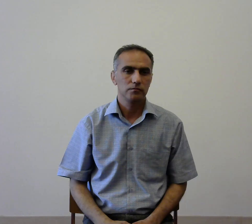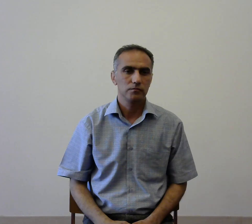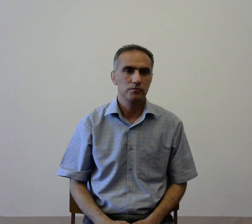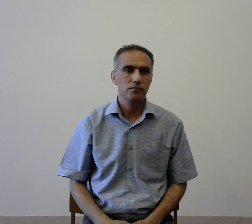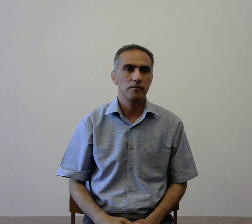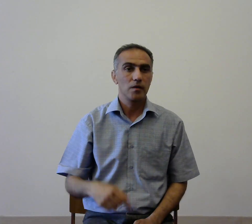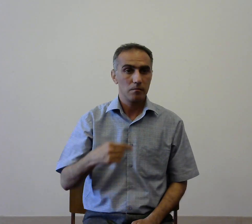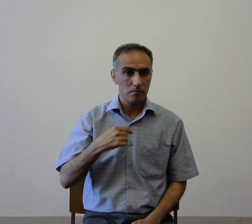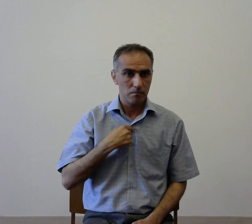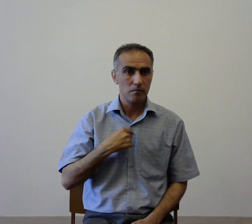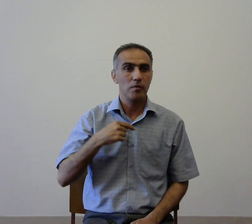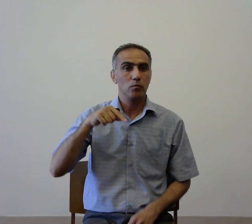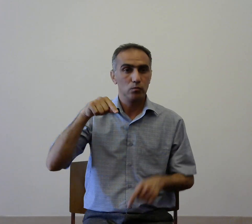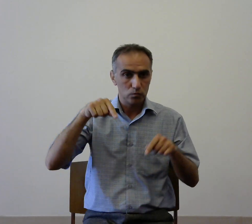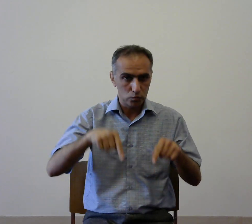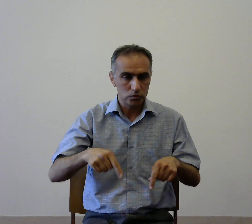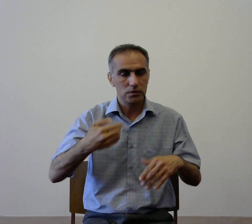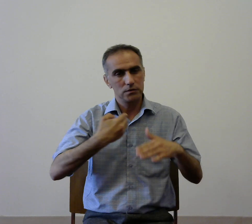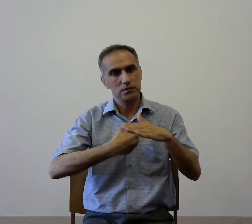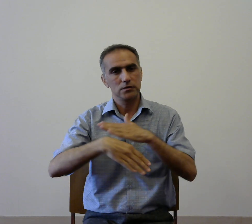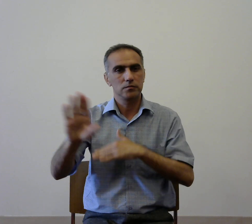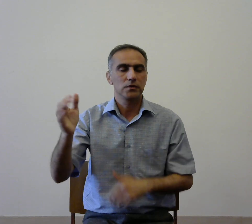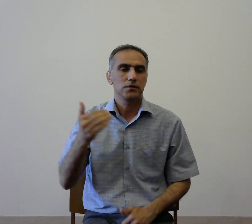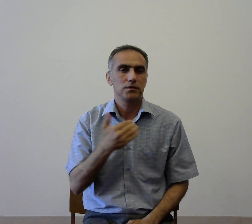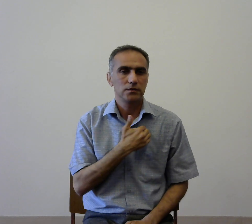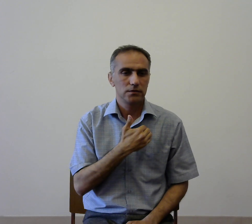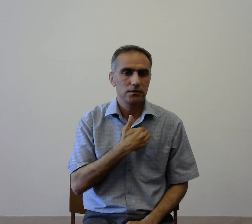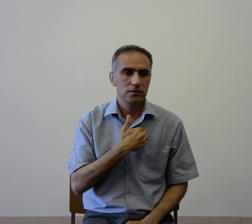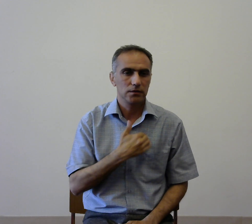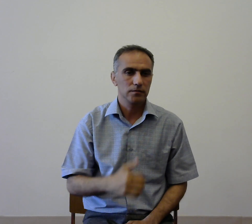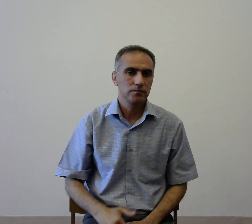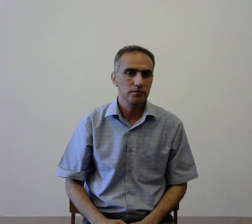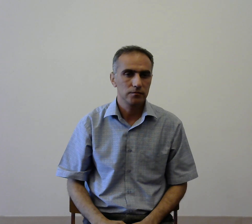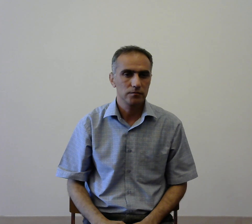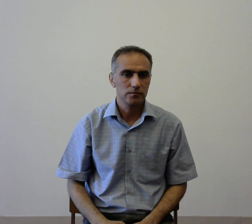Mən burdan getmək istəyirəm